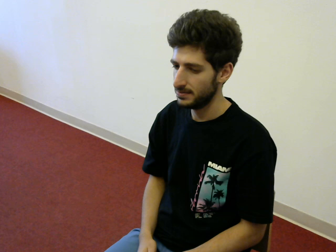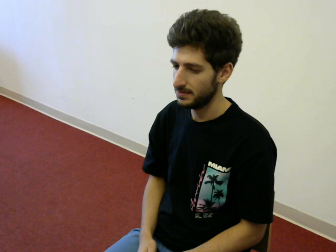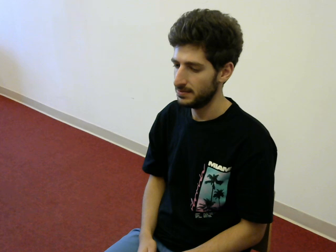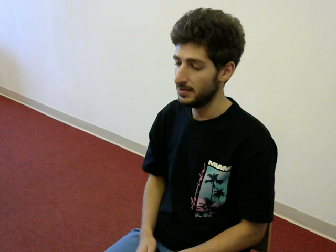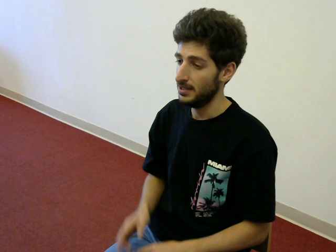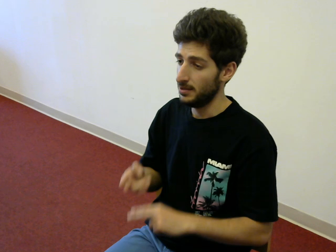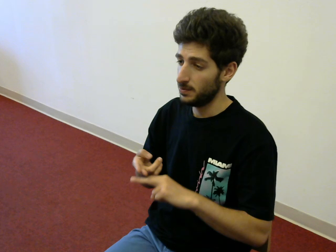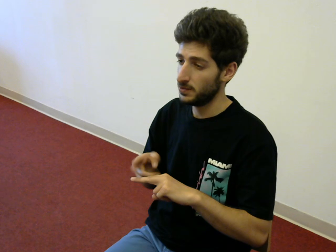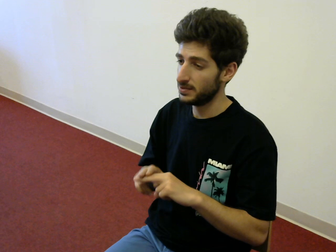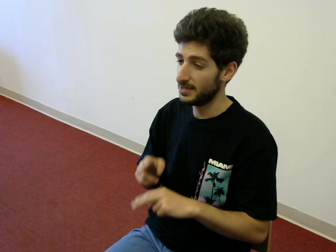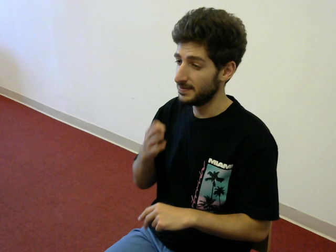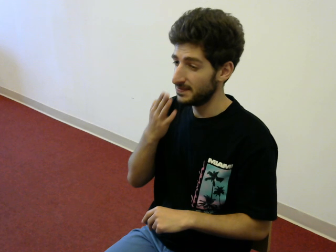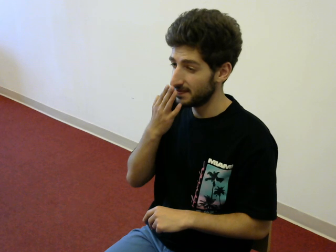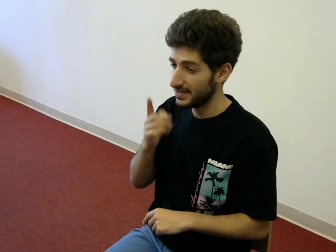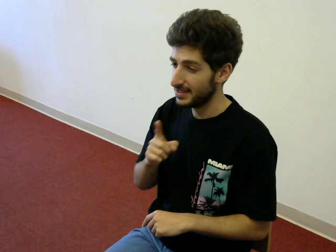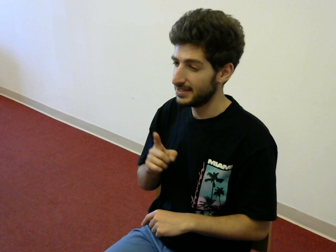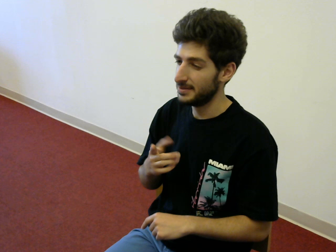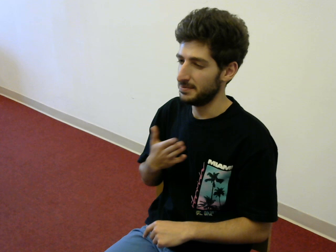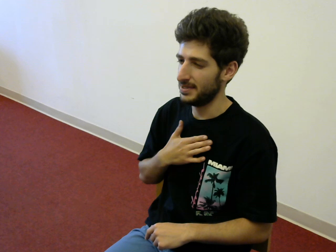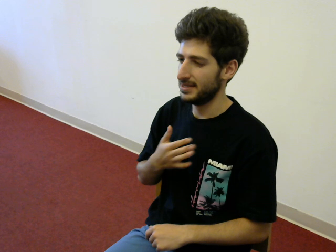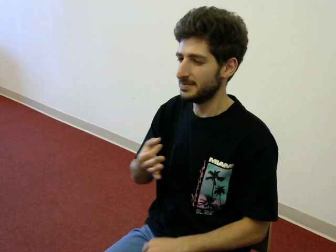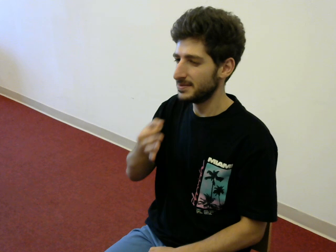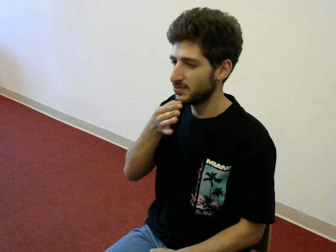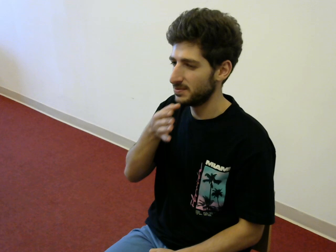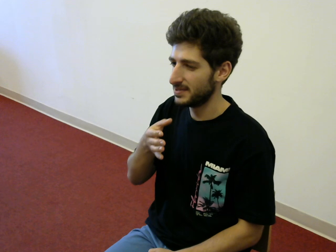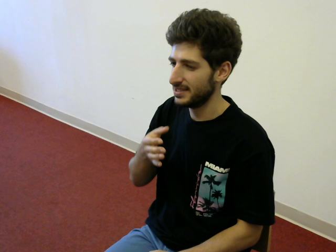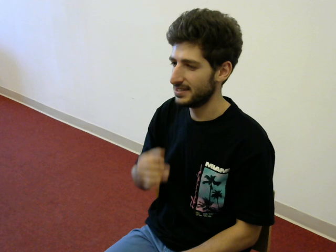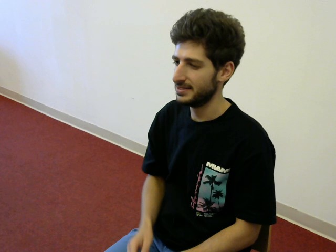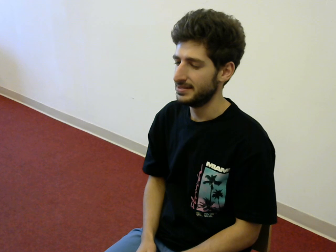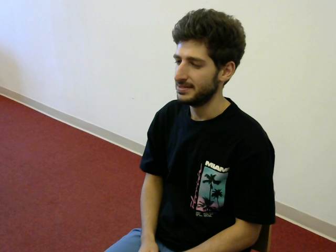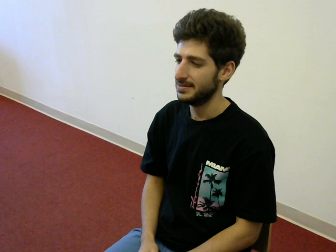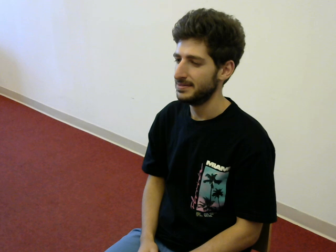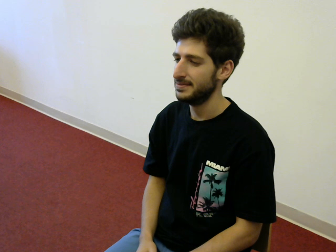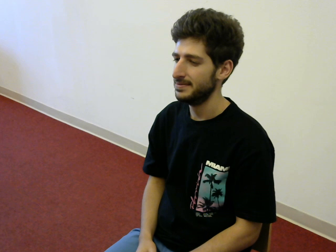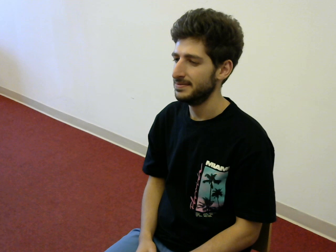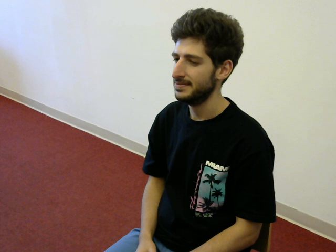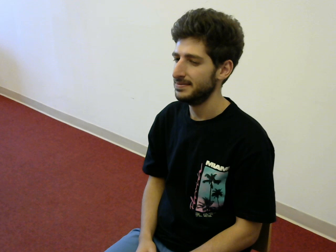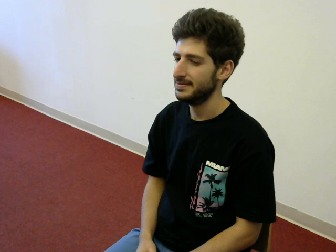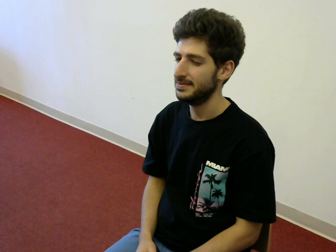Bu ətir mənim xoşuma gəlir